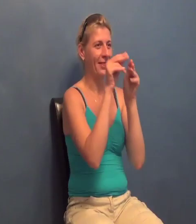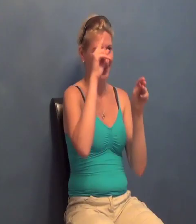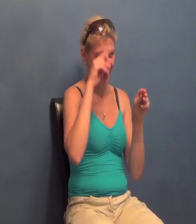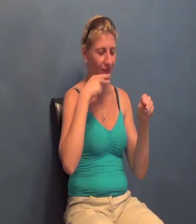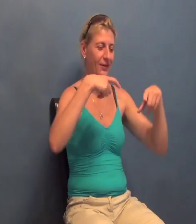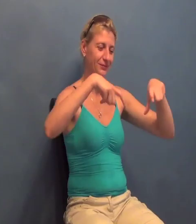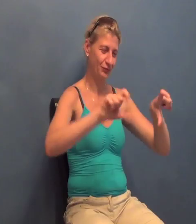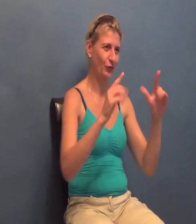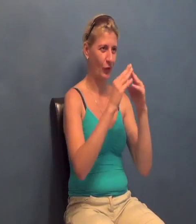Siedzą razem w domu.